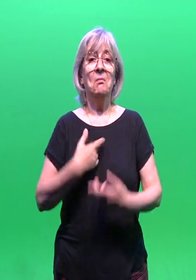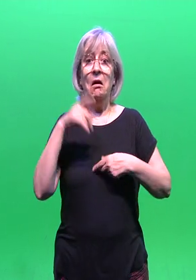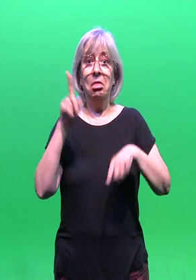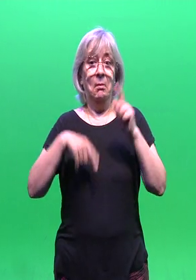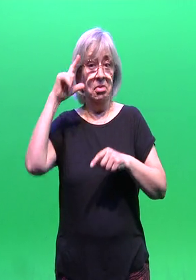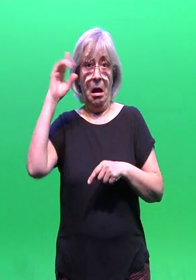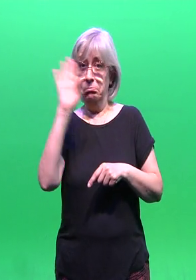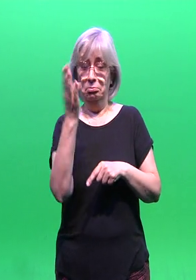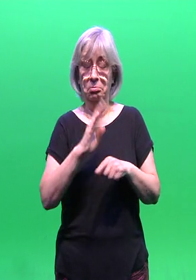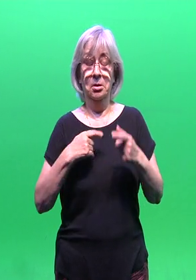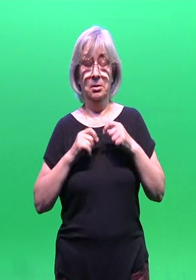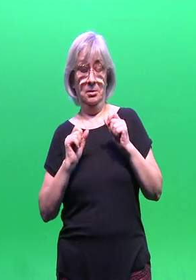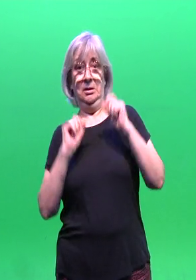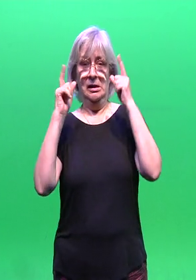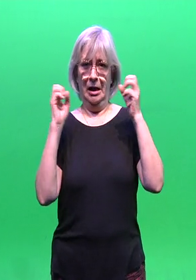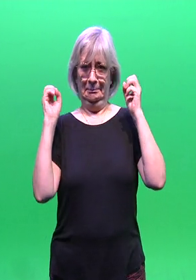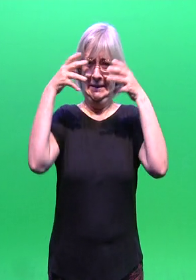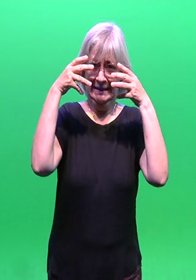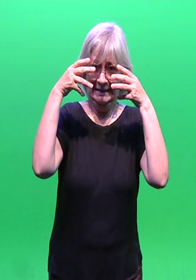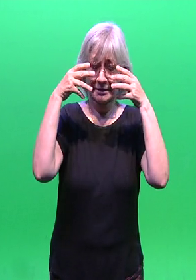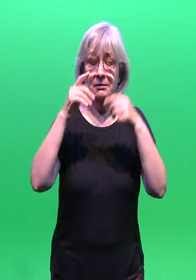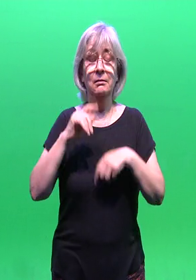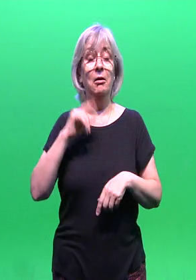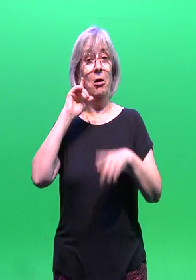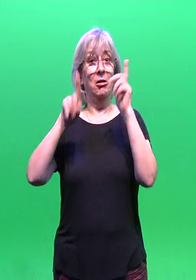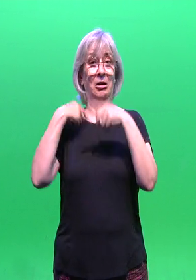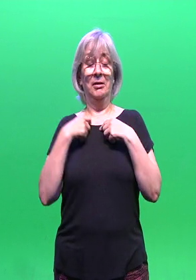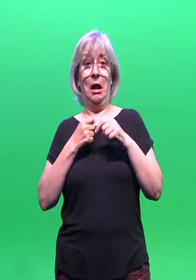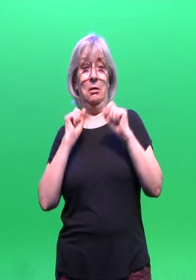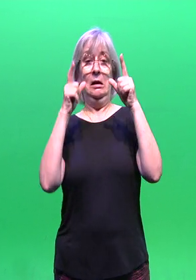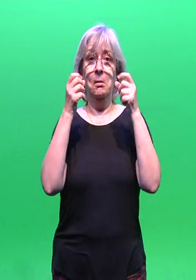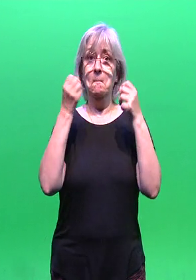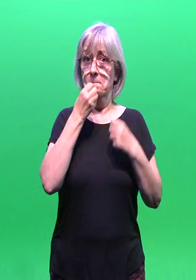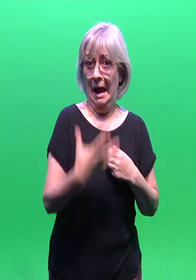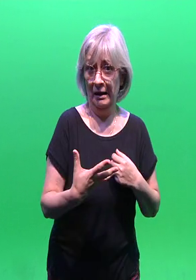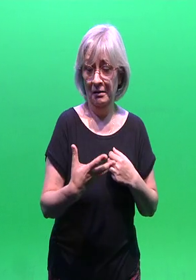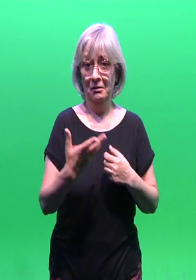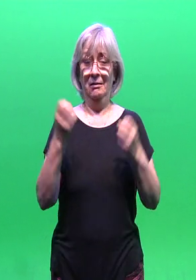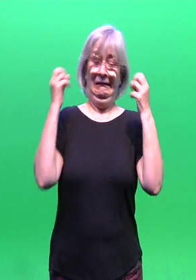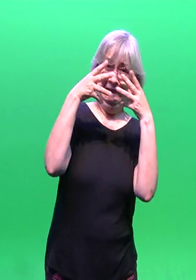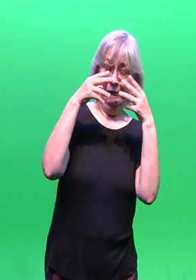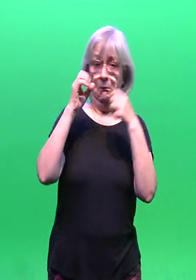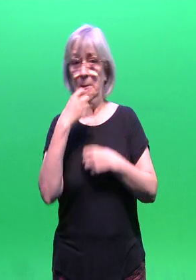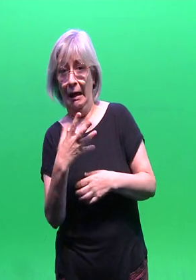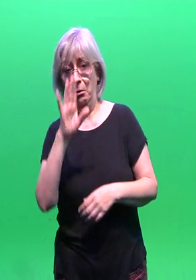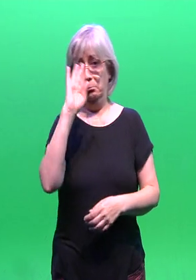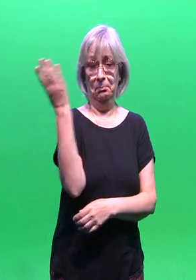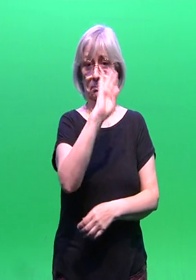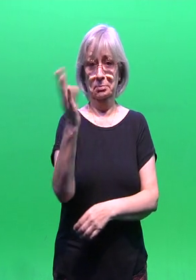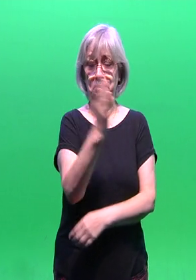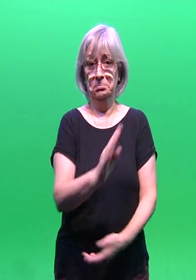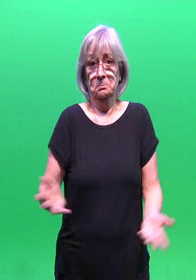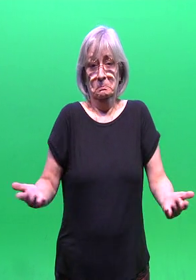Depèn del dia, és molt variable, de vegades em desperto i tinc els ulls vermells, i d'altres vegades no, depèn, no sé per què.